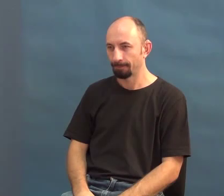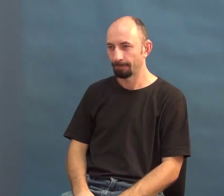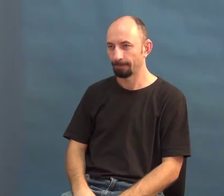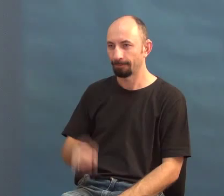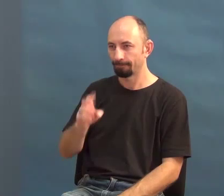Tak.